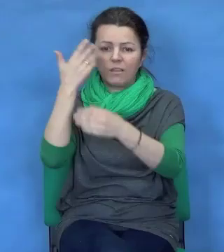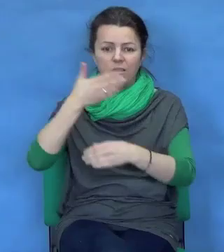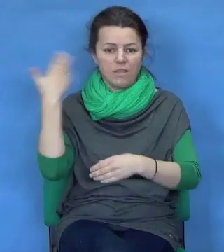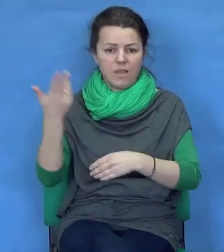Nie ma.